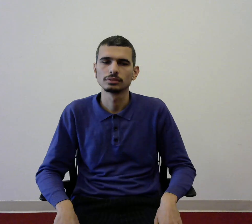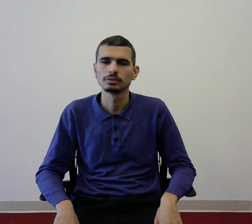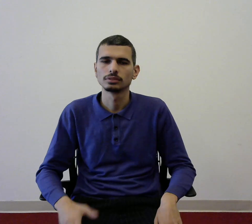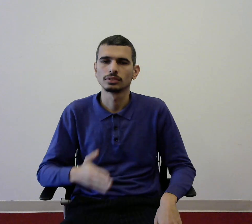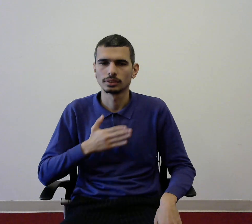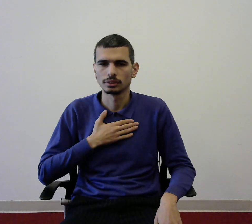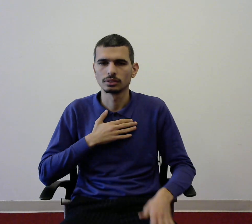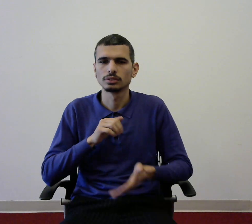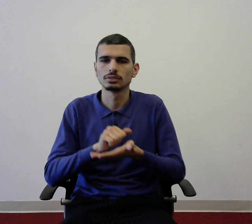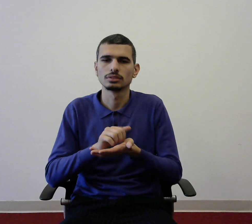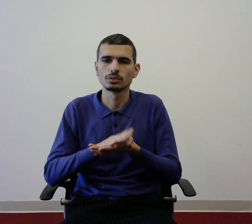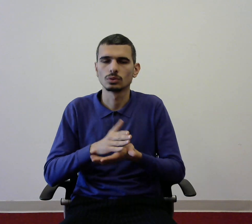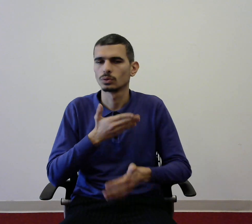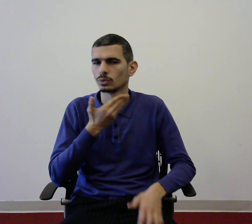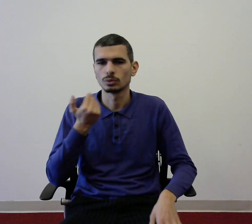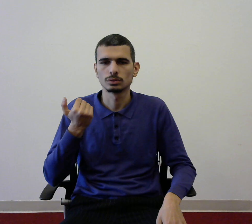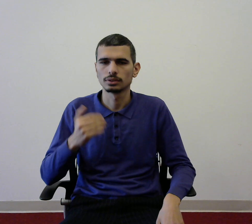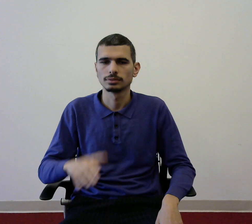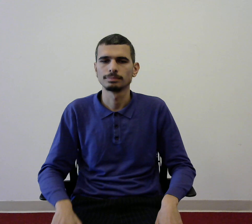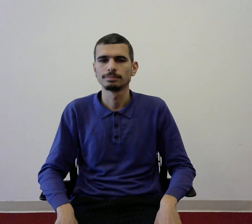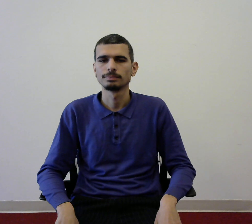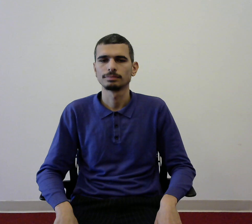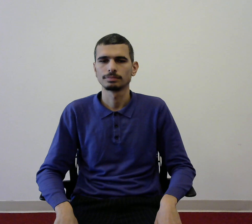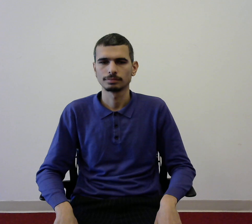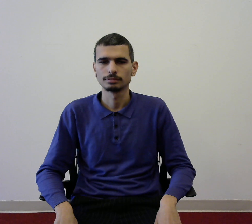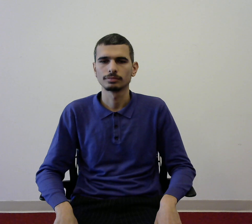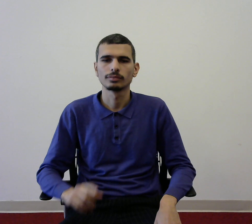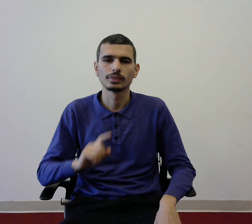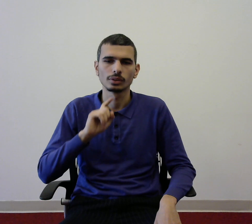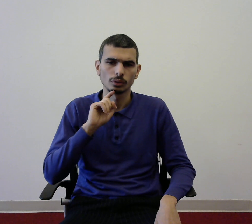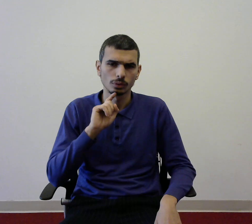Mənim ləqəbim yoxdur